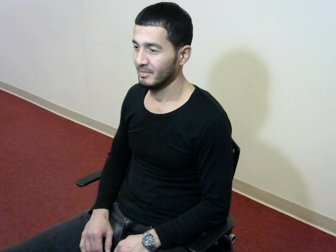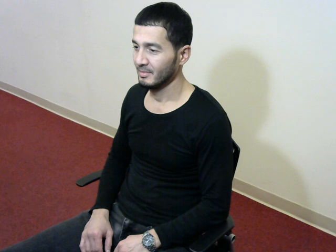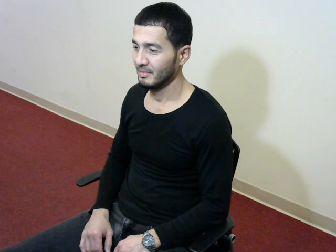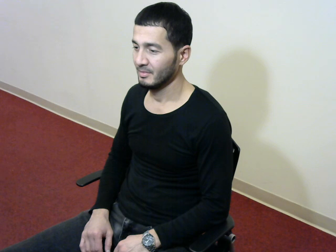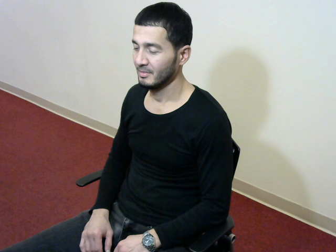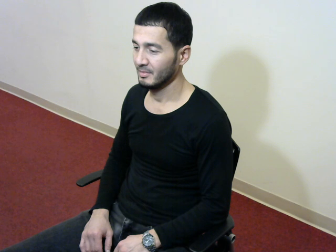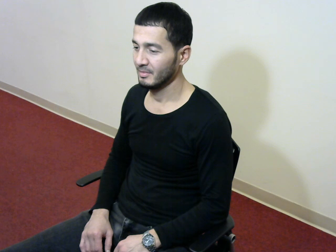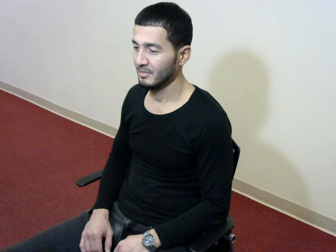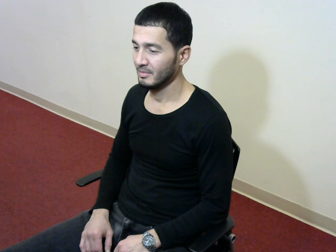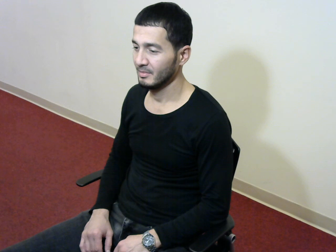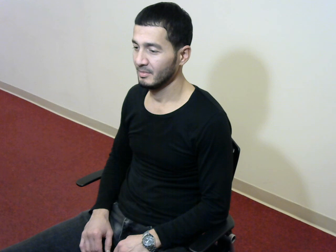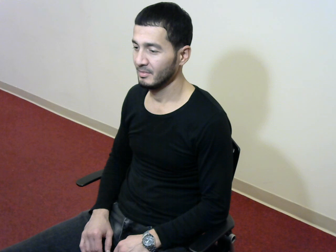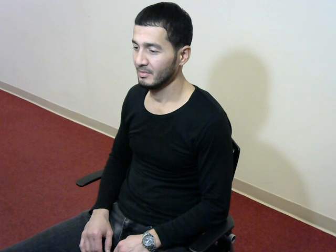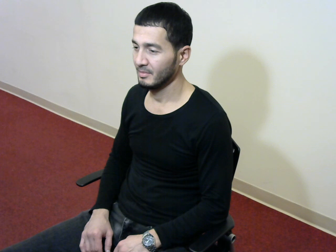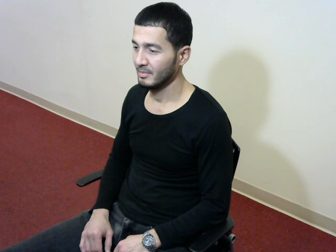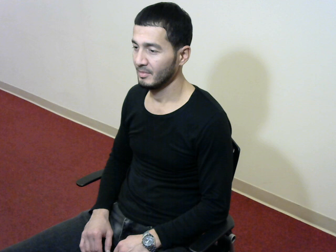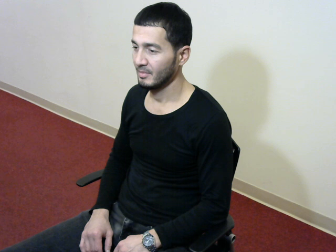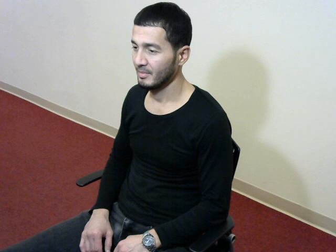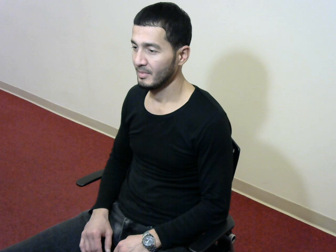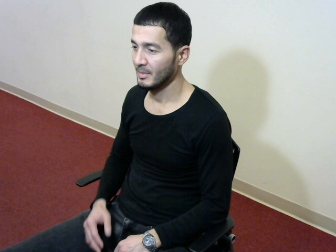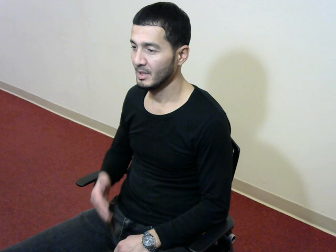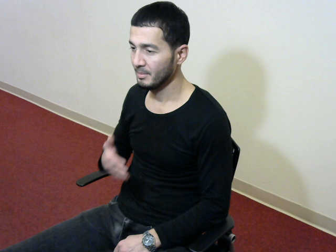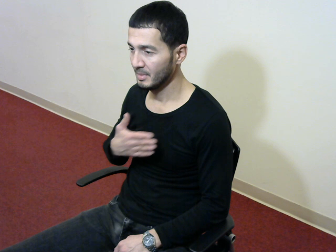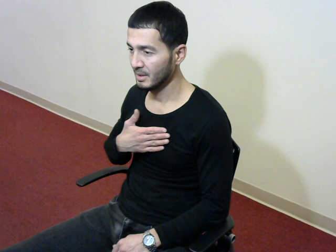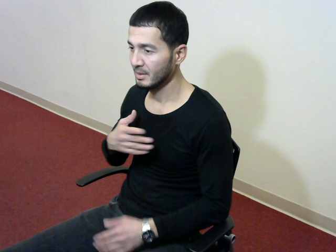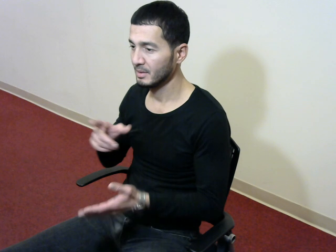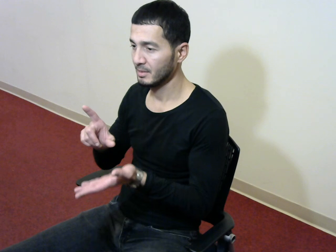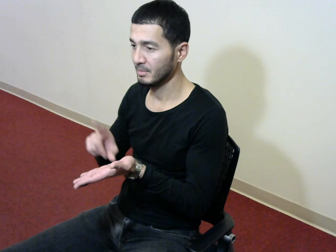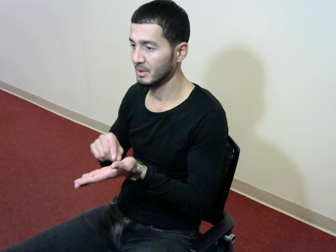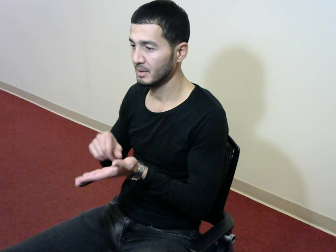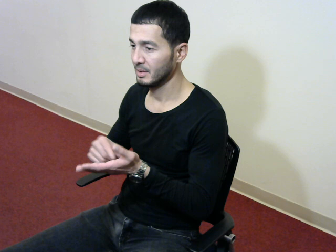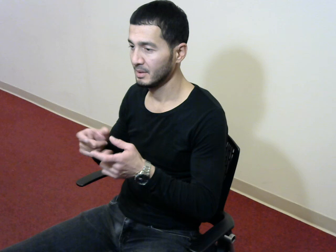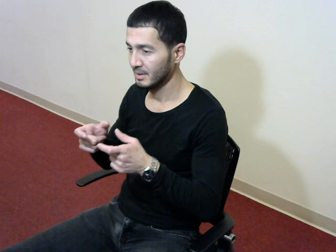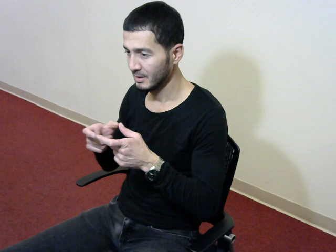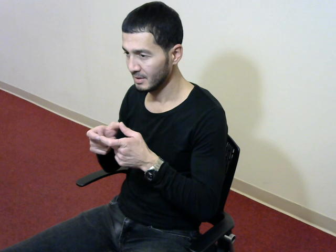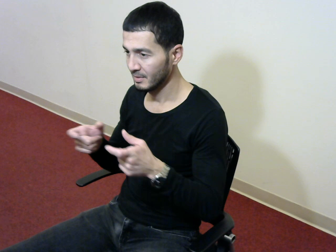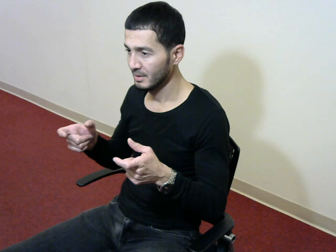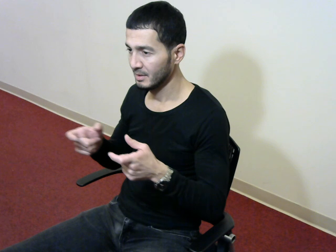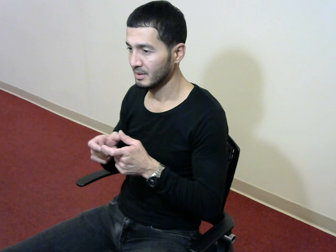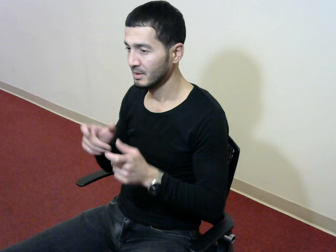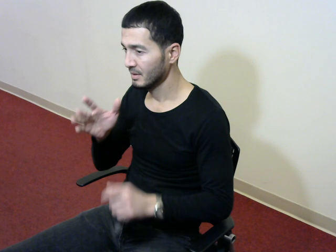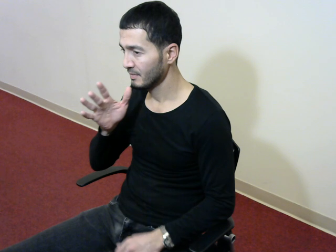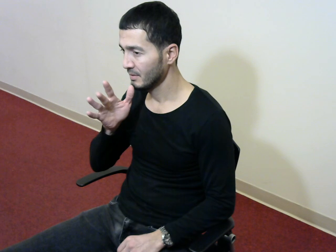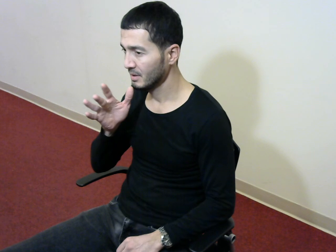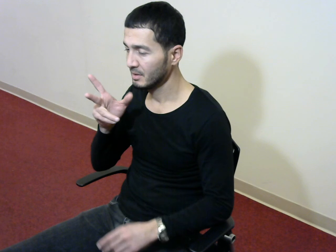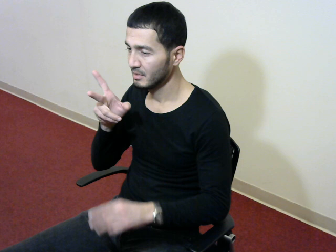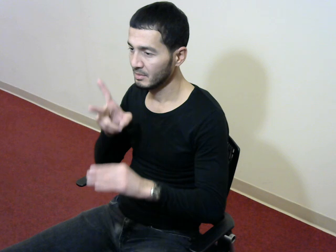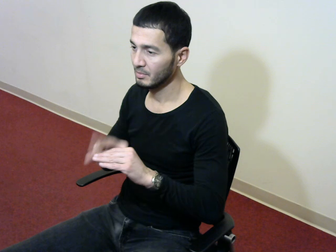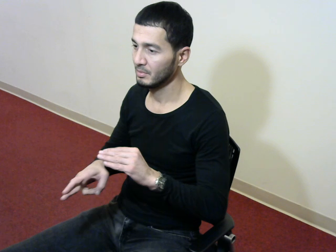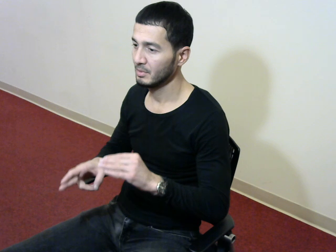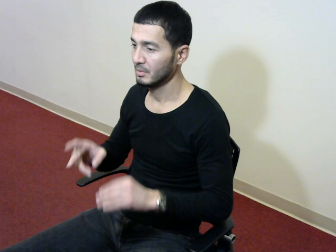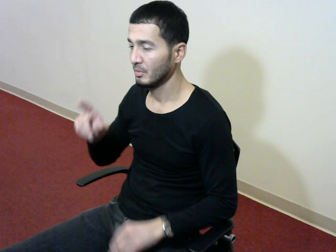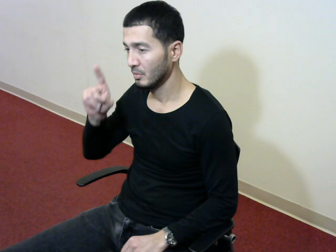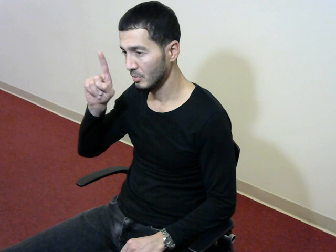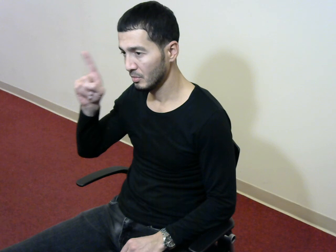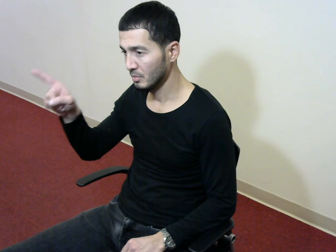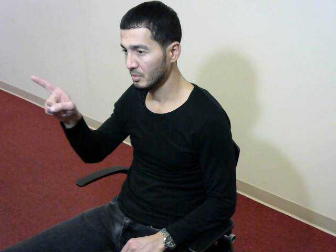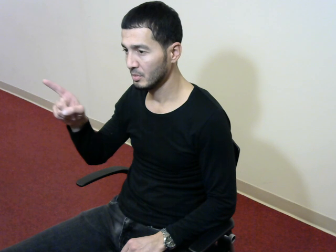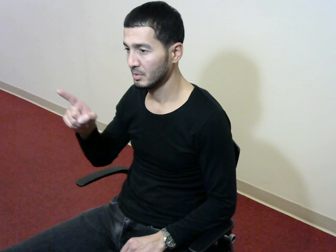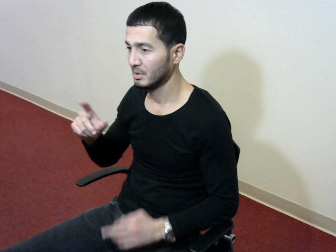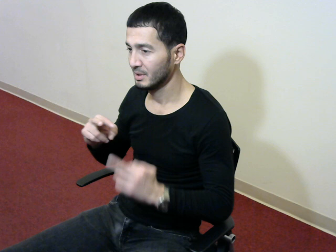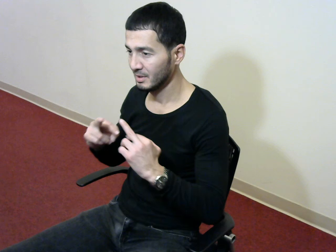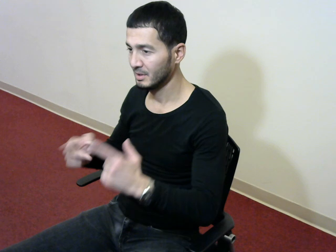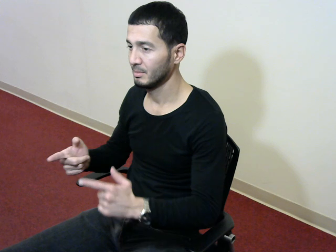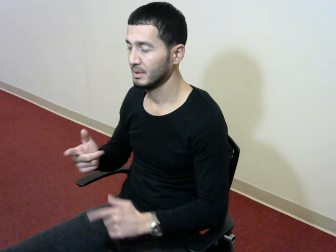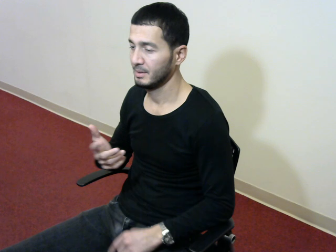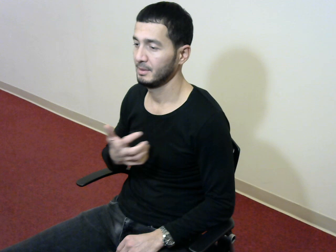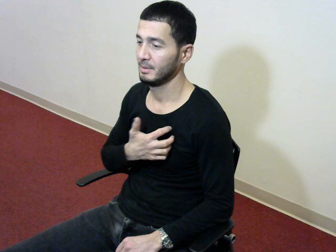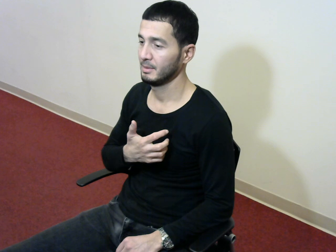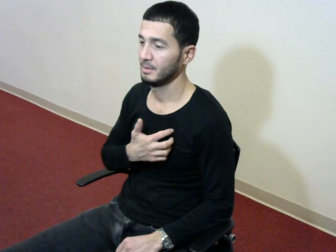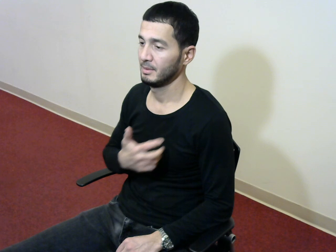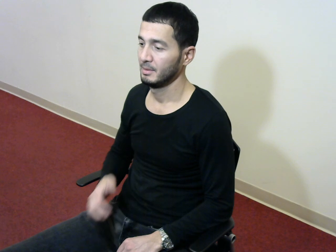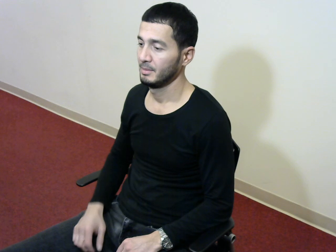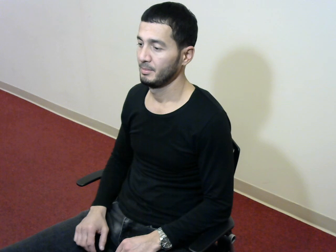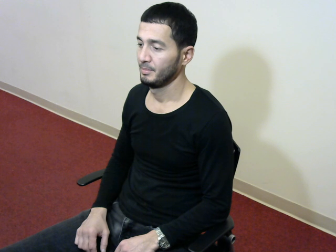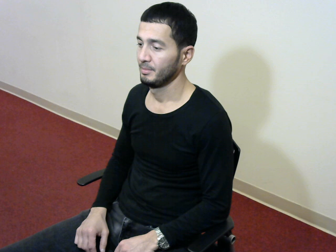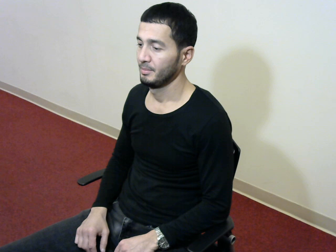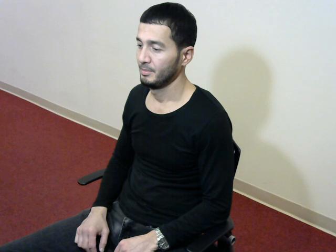Mənim pensiya kartımın müddəti bitib, onu dəyişmək istəyirəm